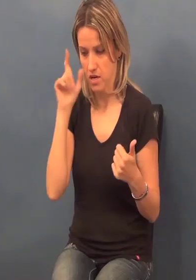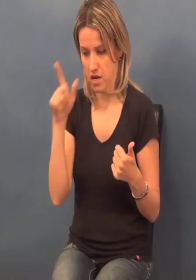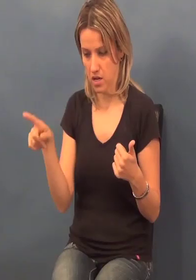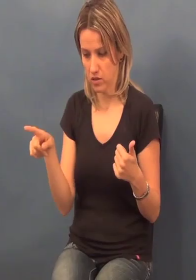Rano.